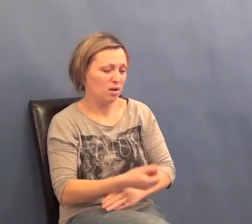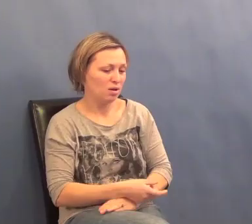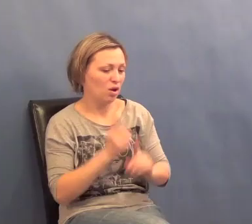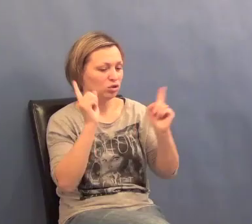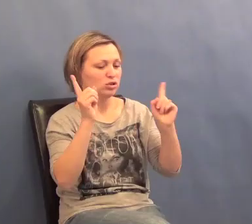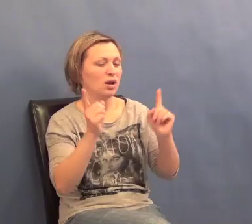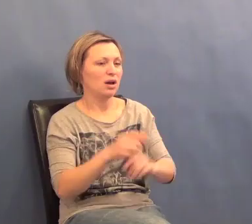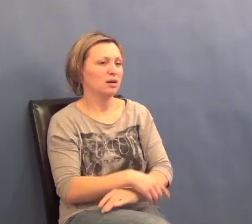Ostrzega.